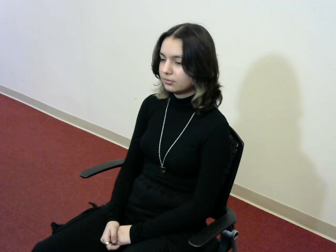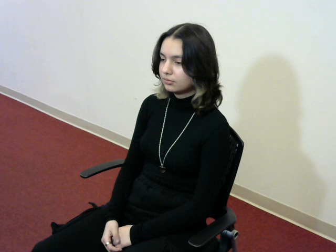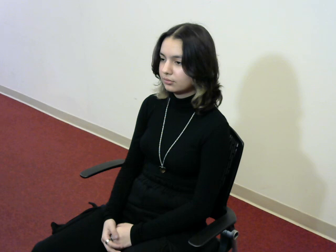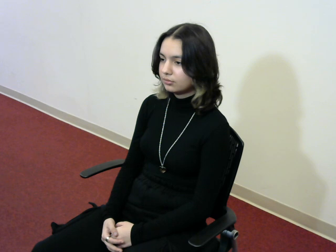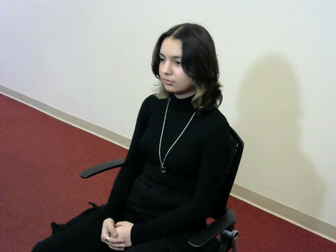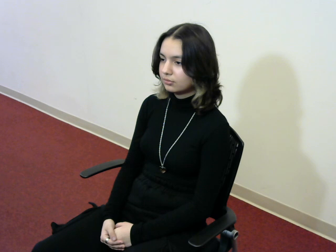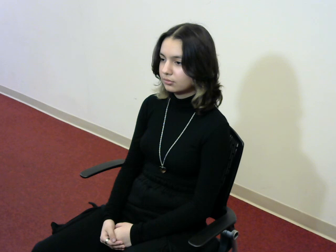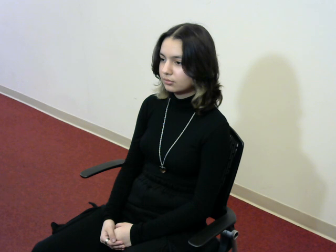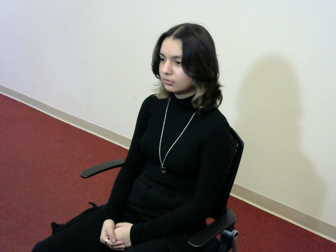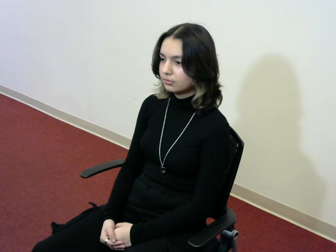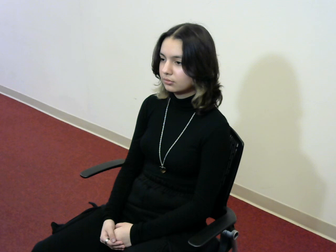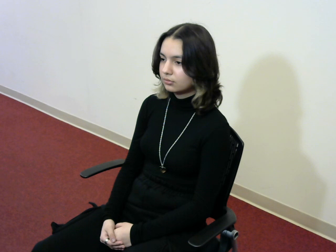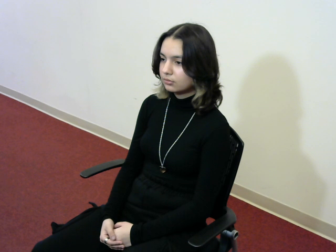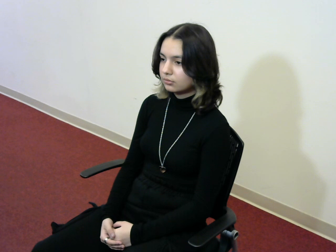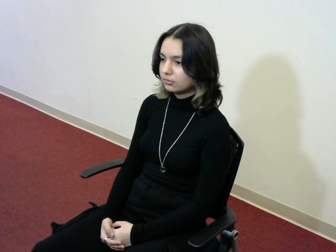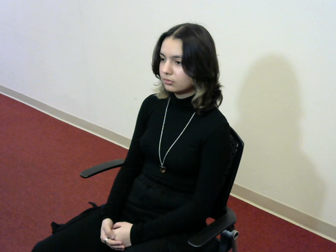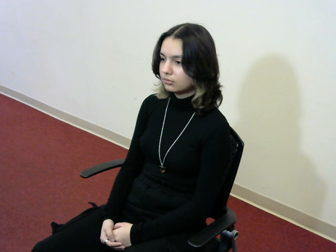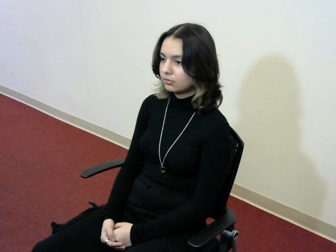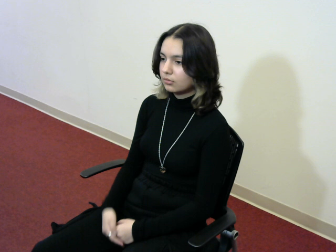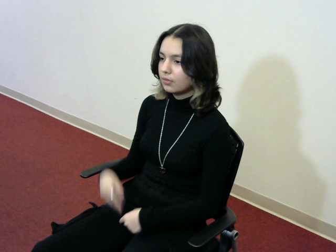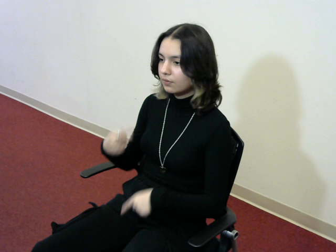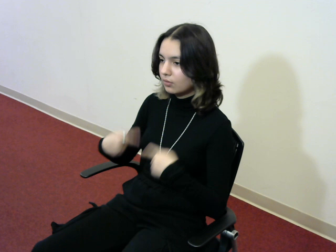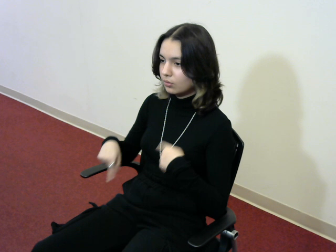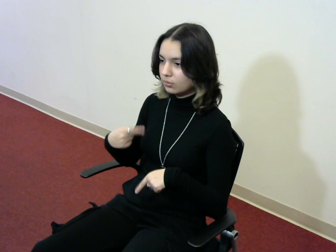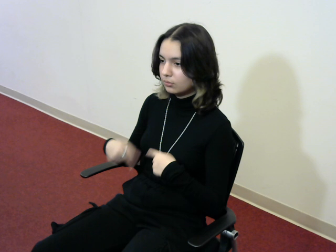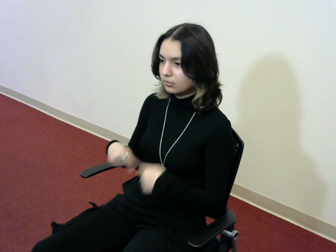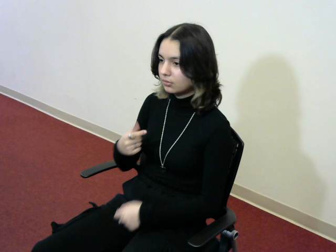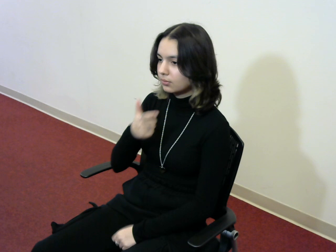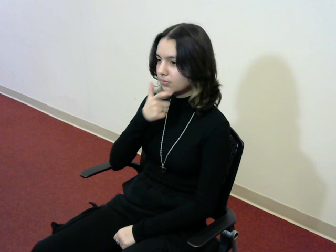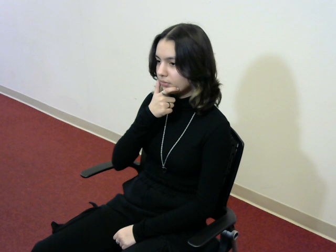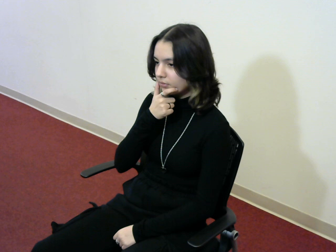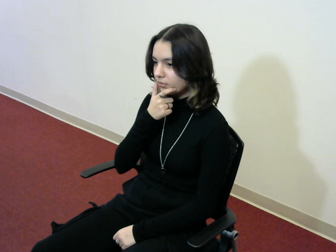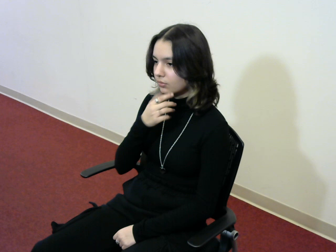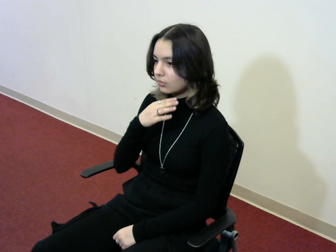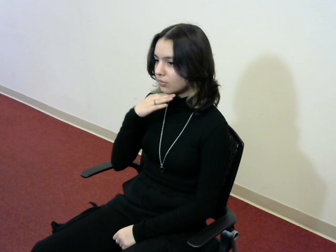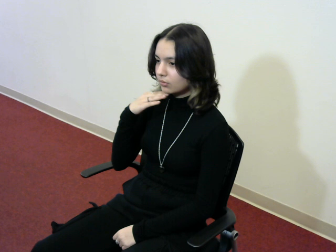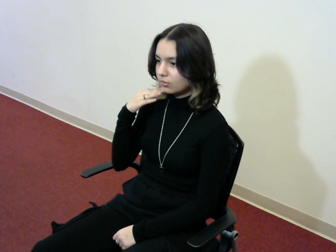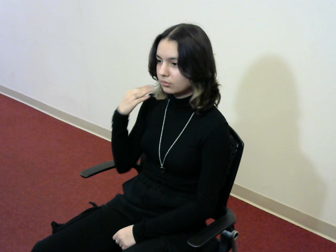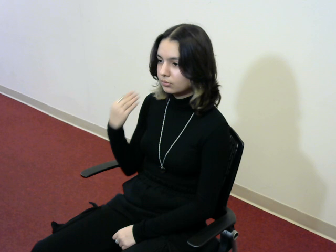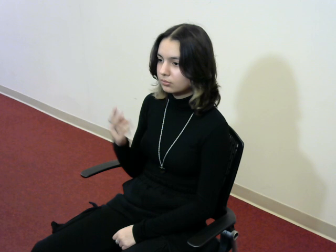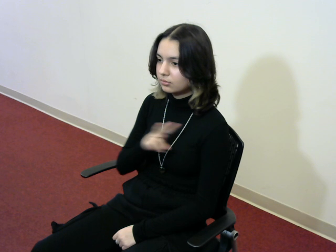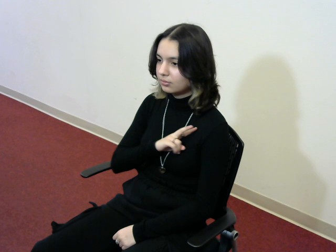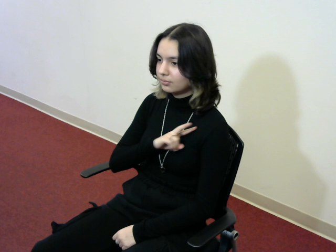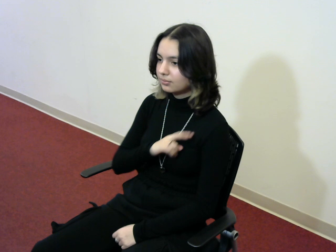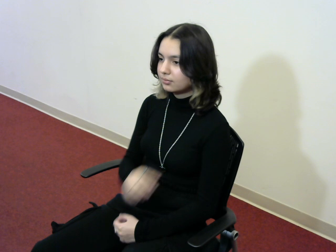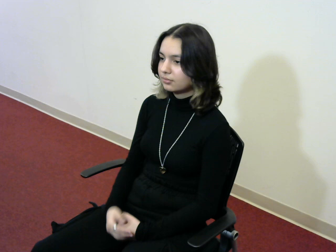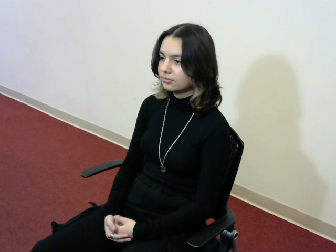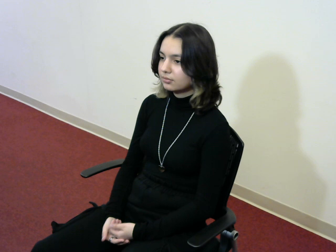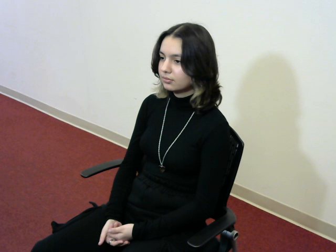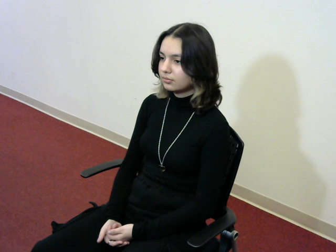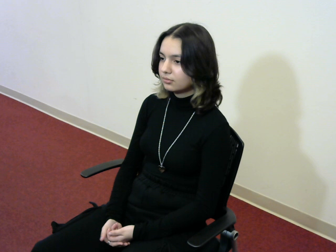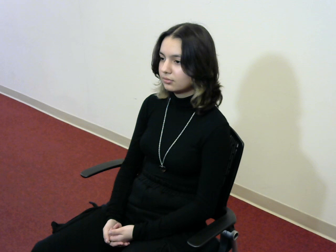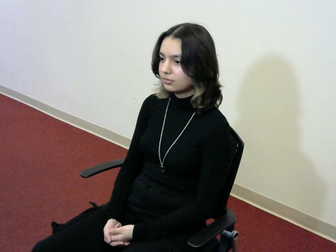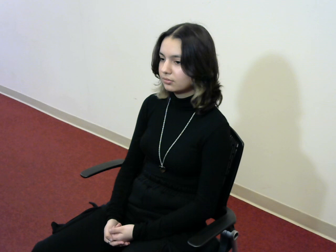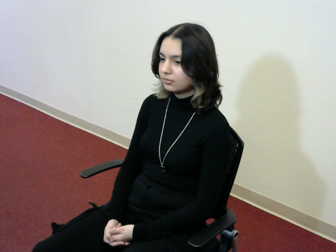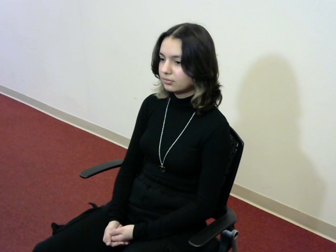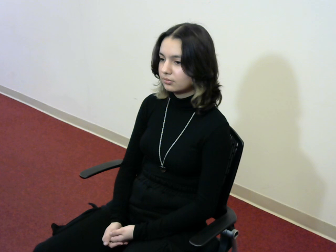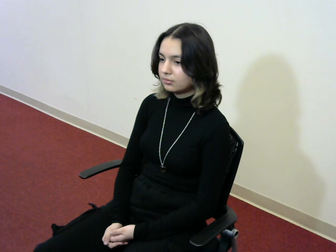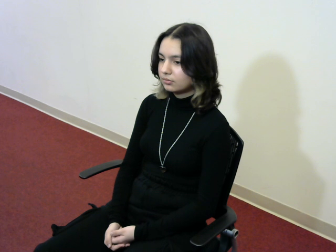Futbol izləməyi çox sevirəm